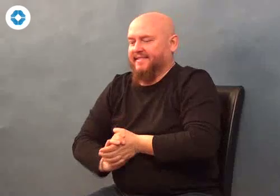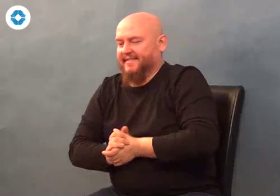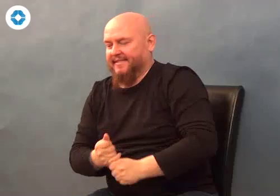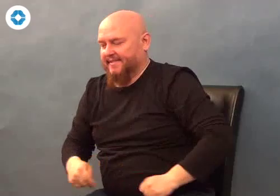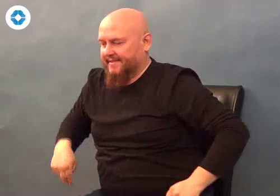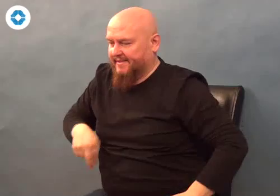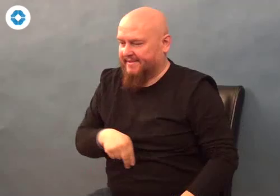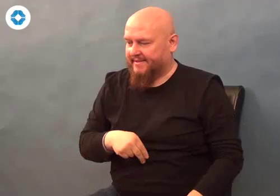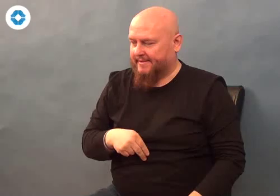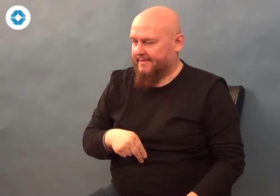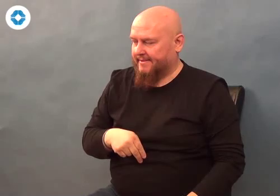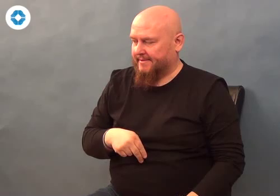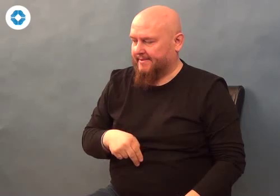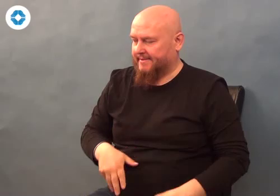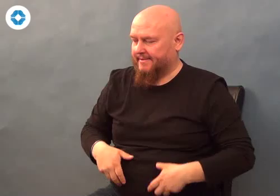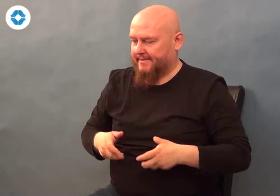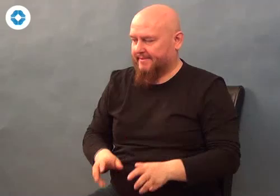Podchodzi do koszy i wkłada do nich owoce.